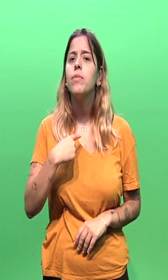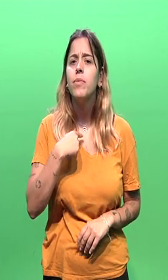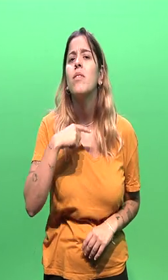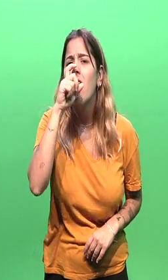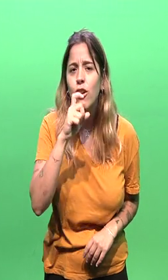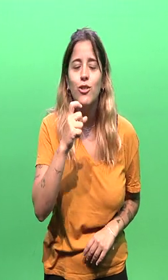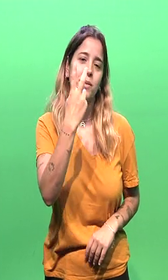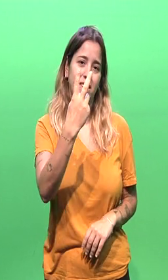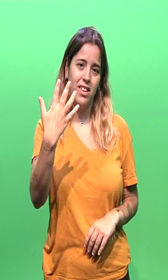Quants anys tinc? Vint-i-cinc.